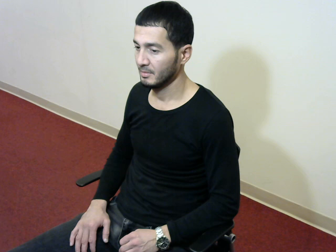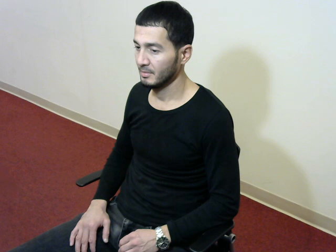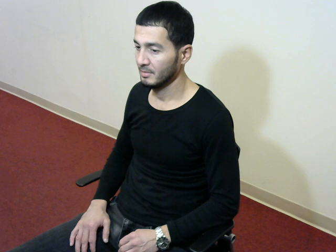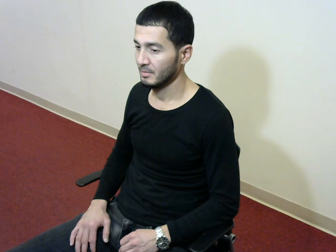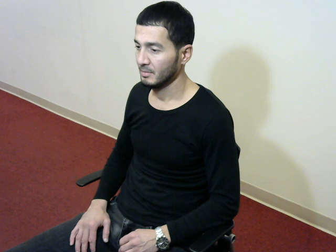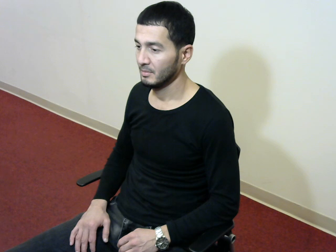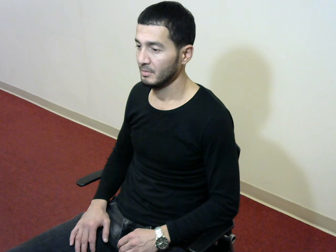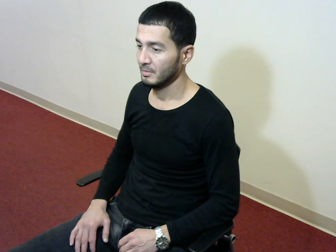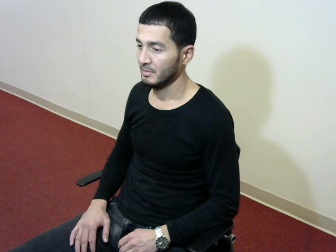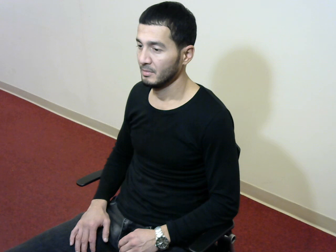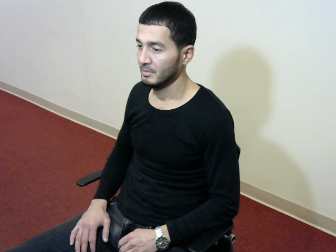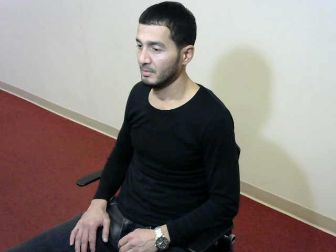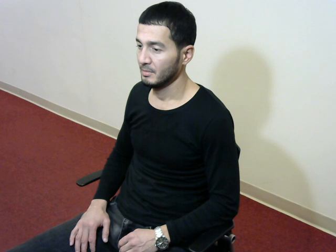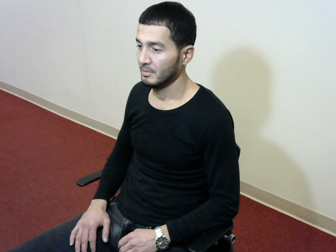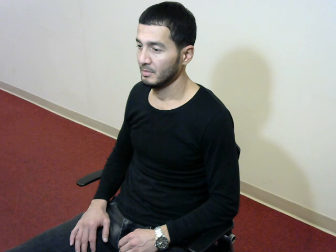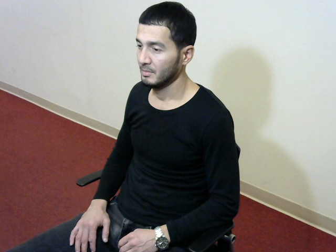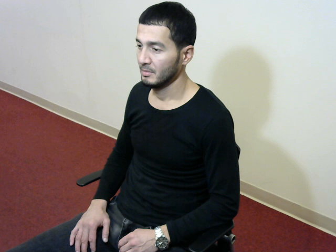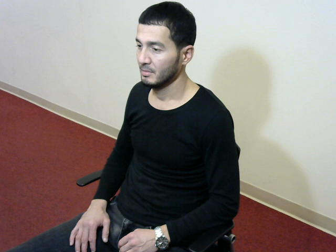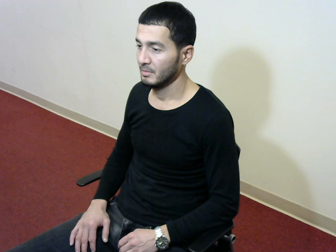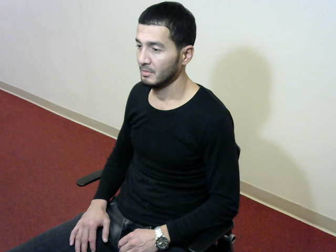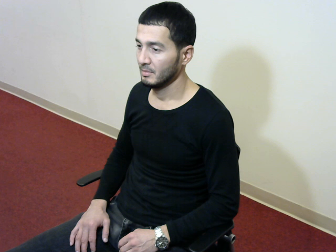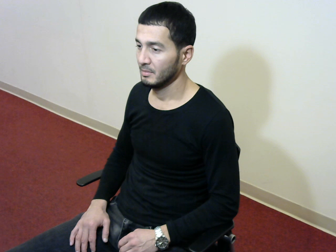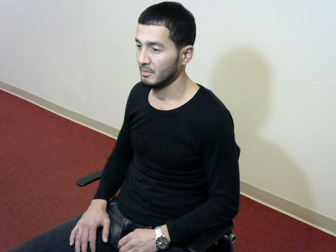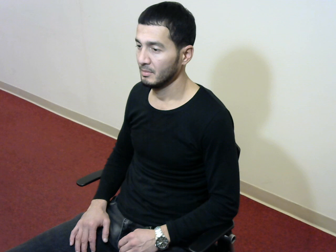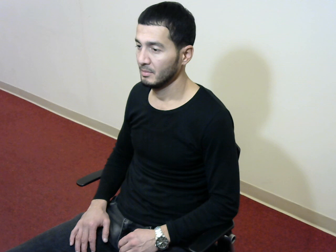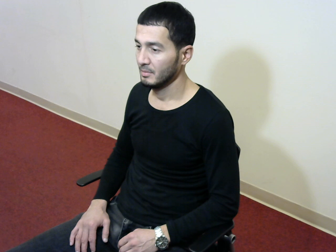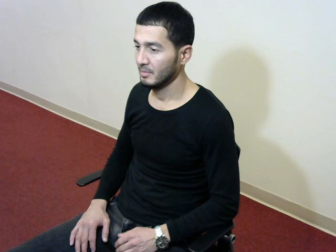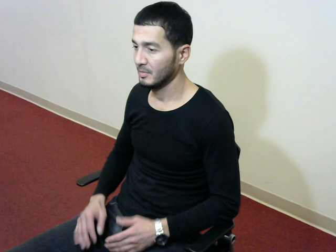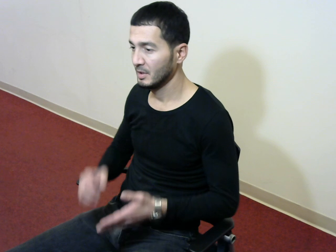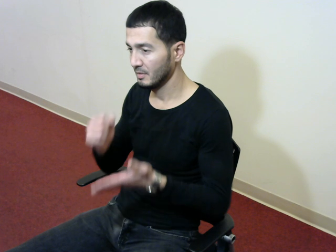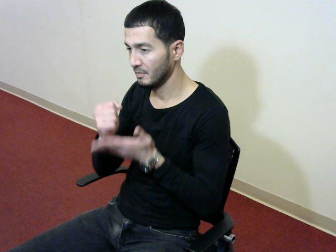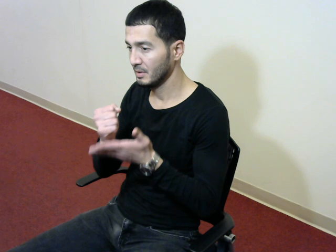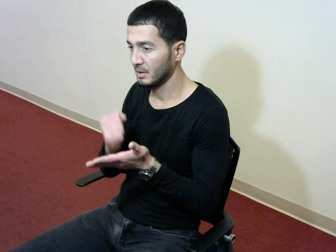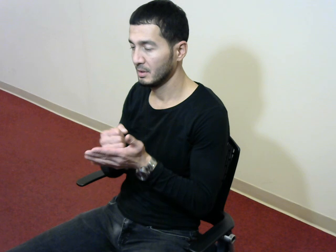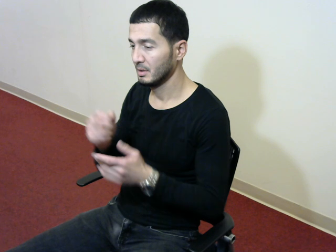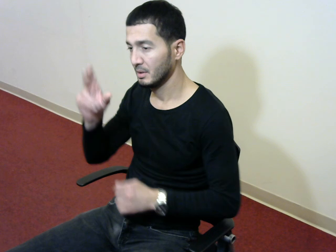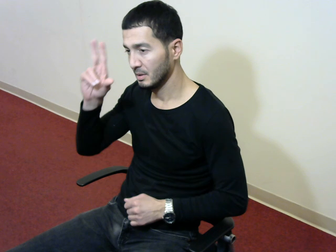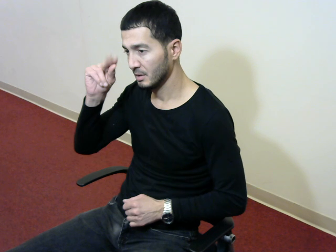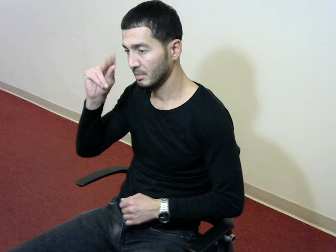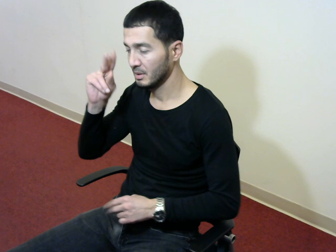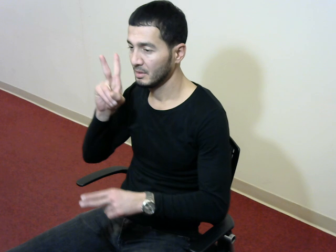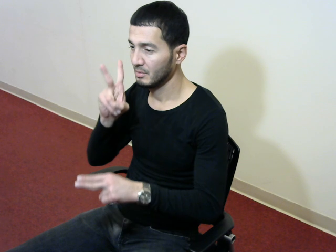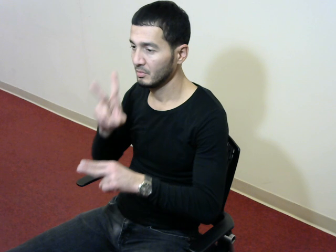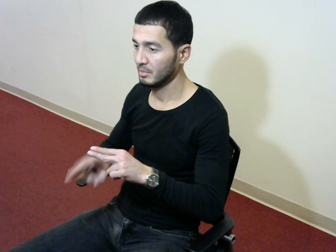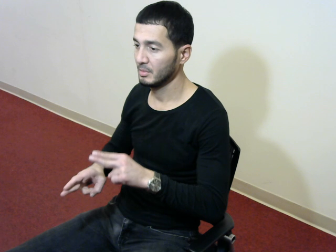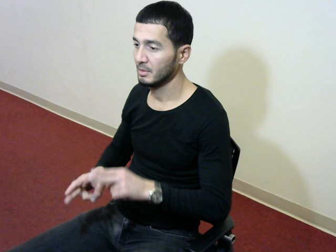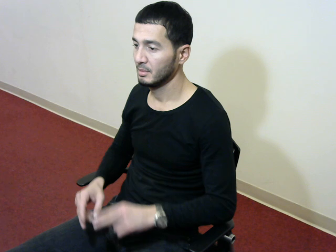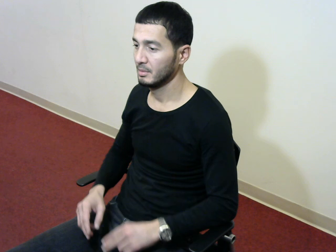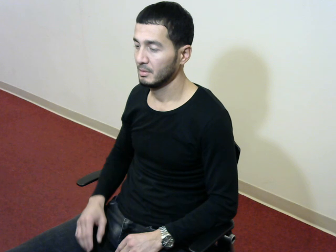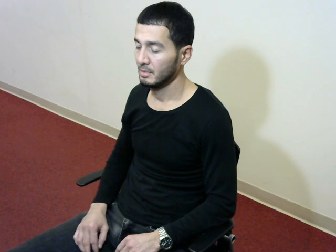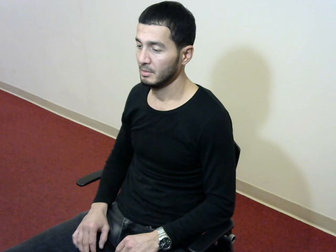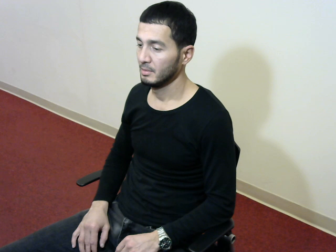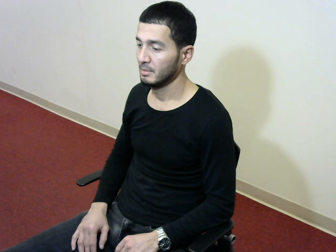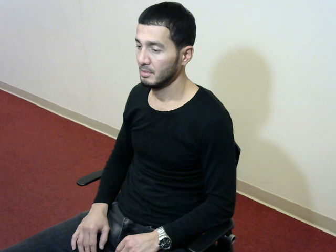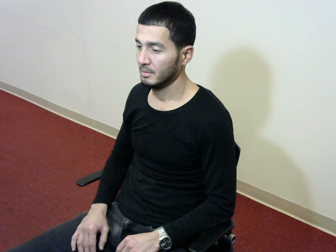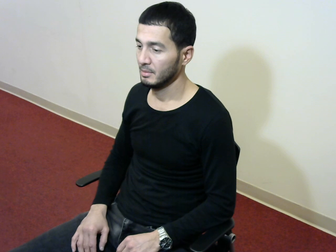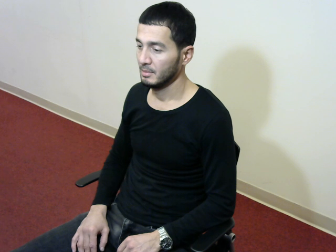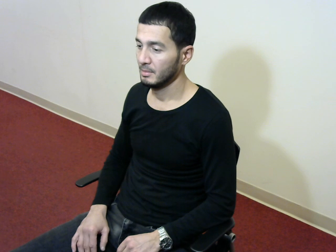Viza nə vaxt bitir?